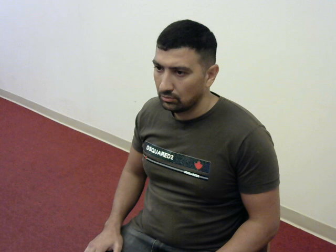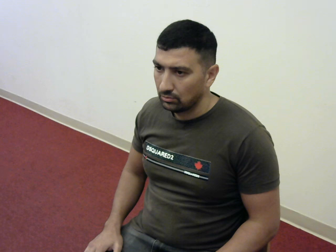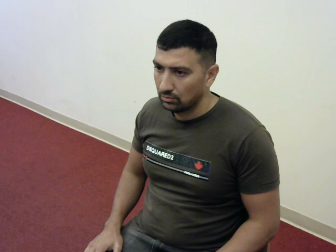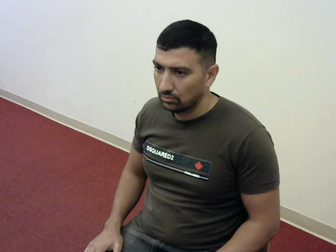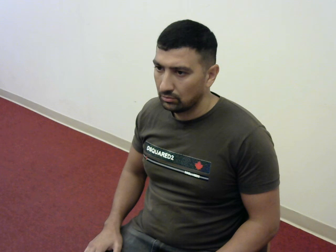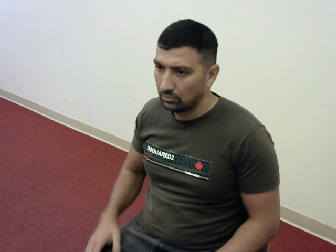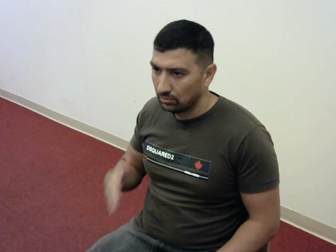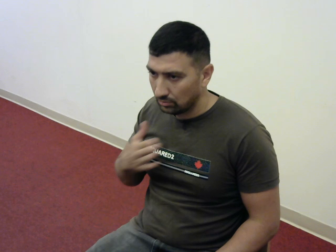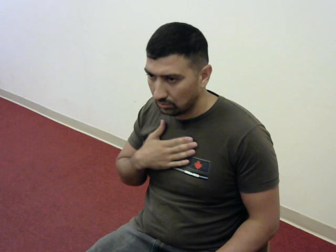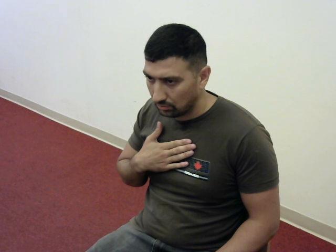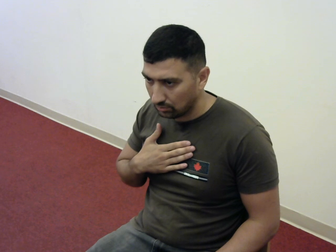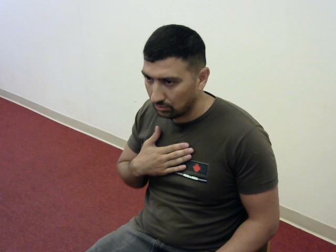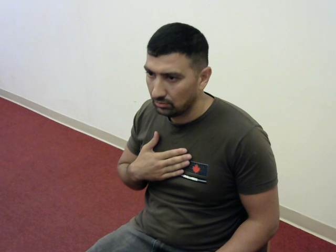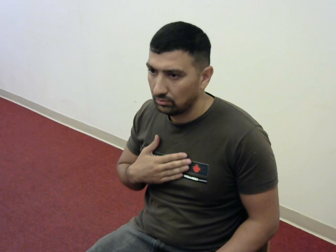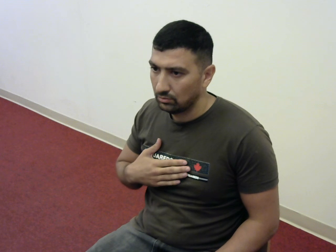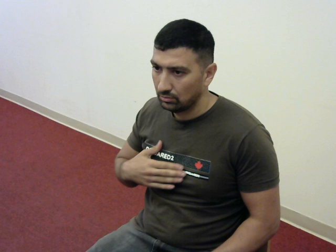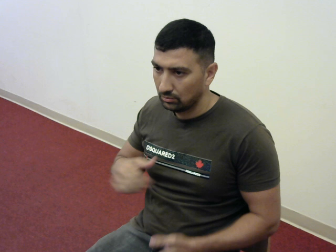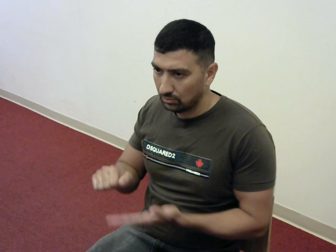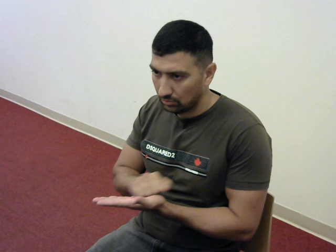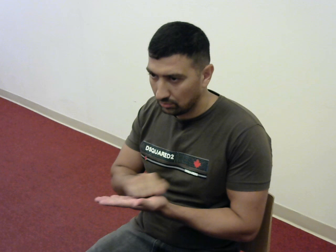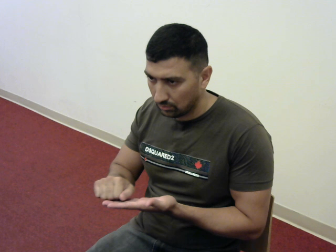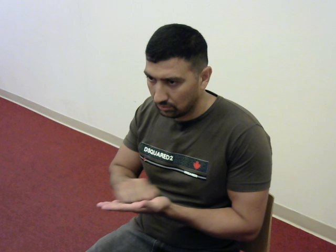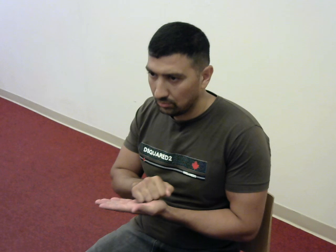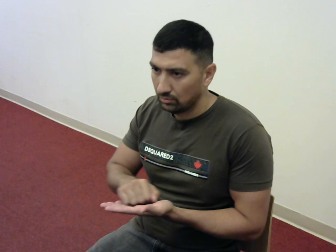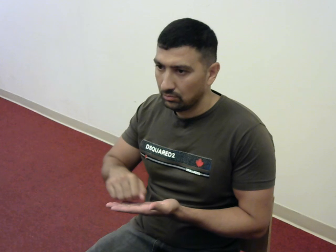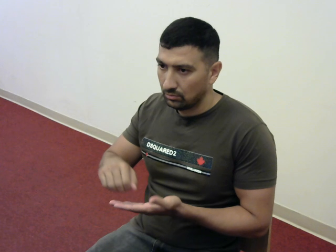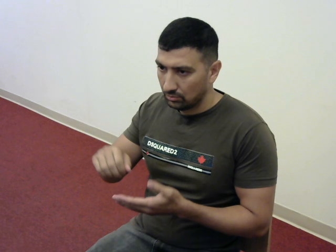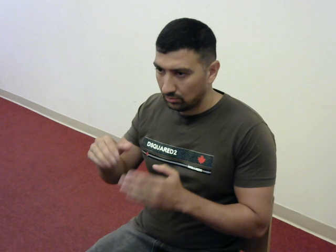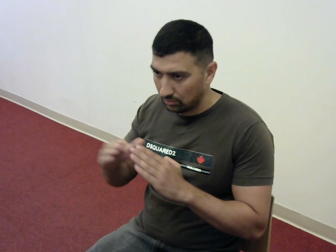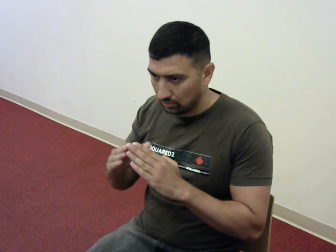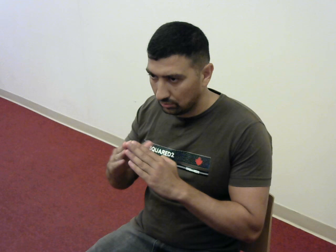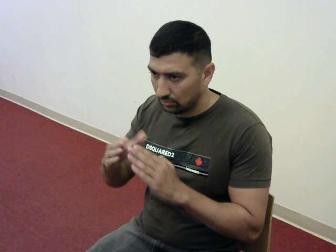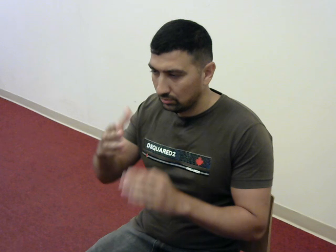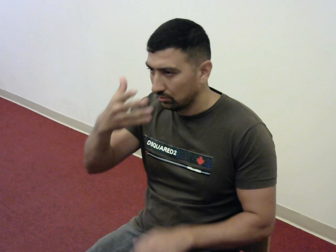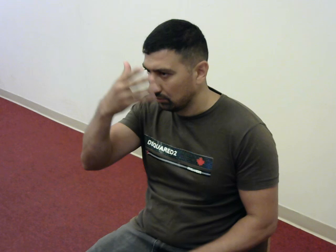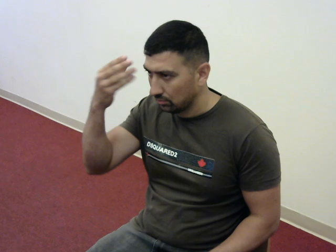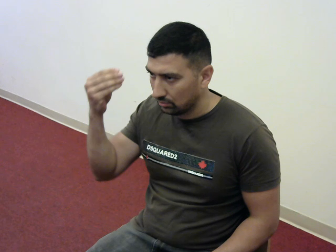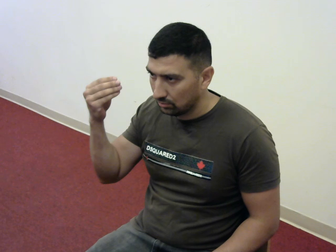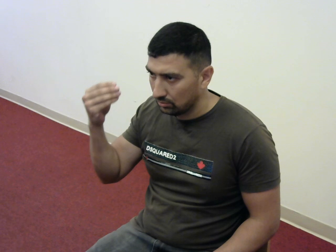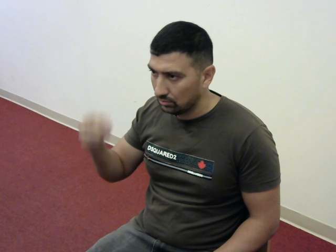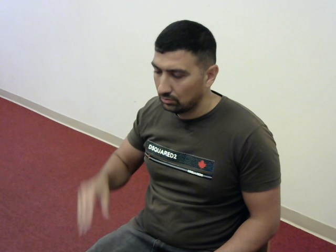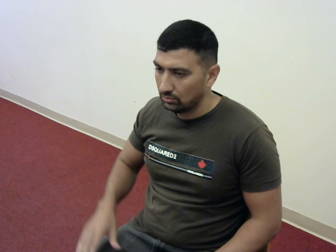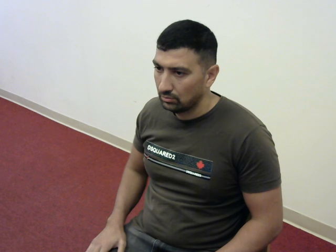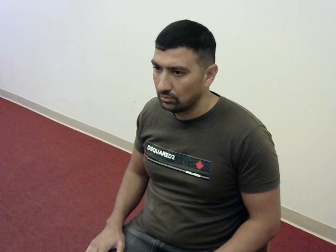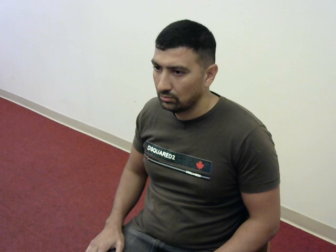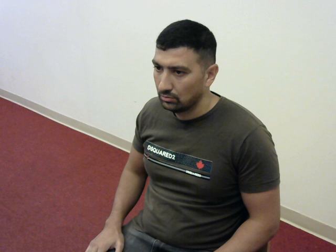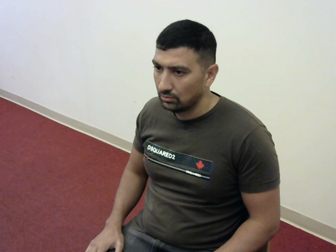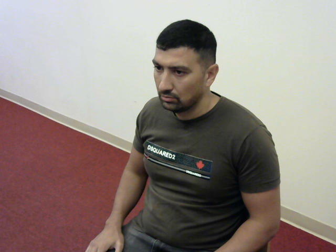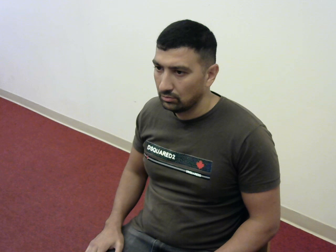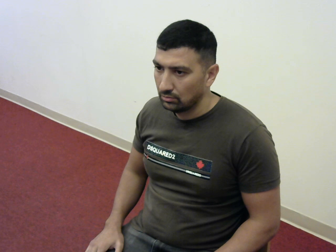Mən sənədlərimi evdə unutmuşam